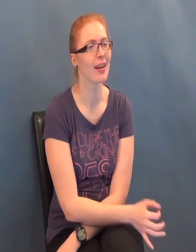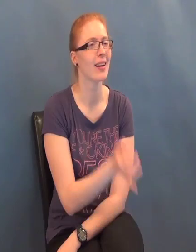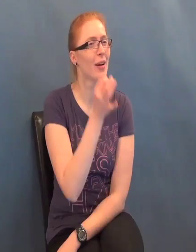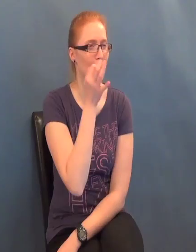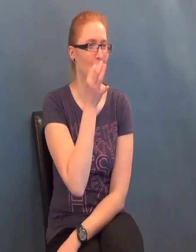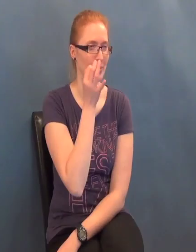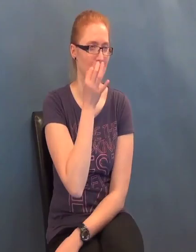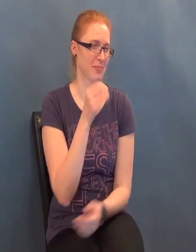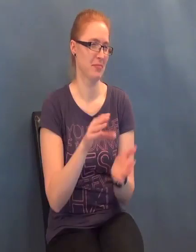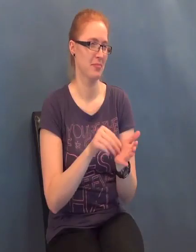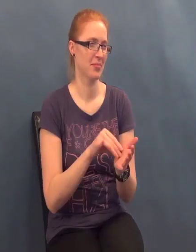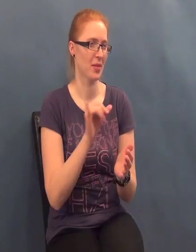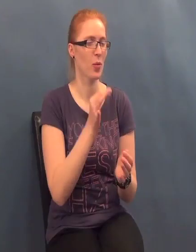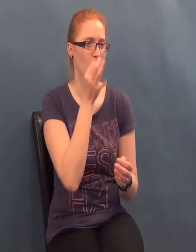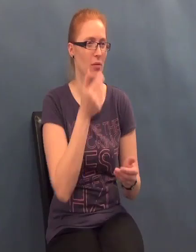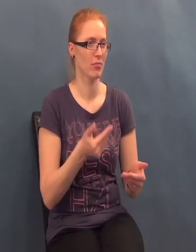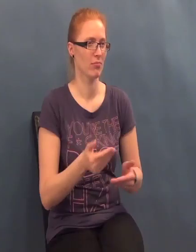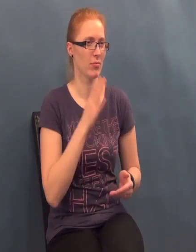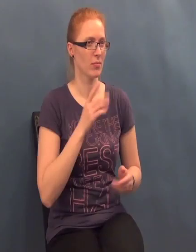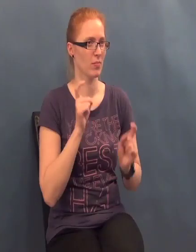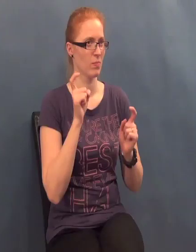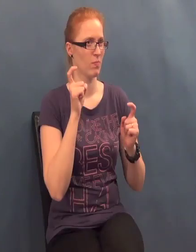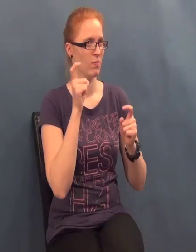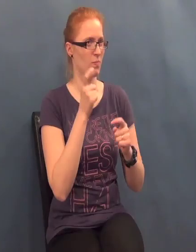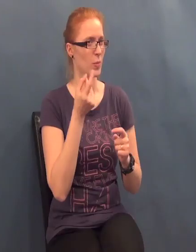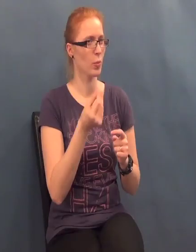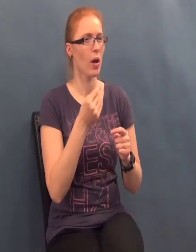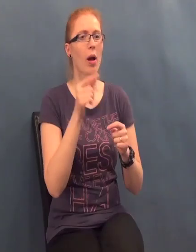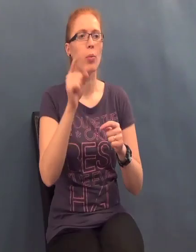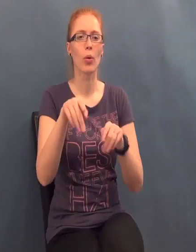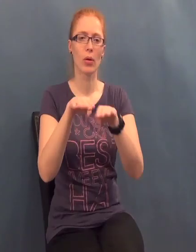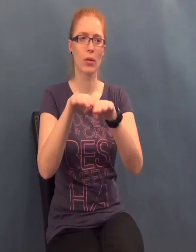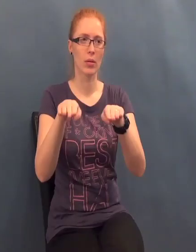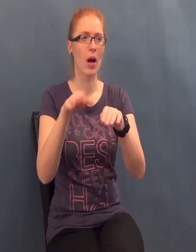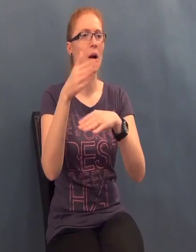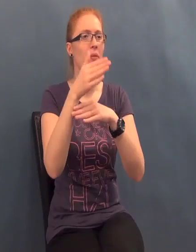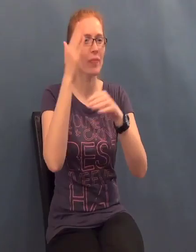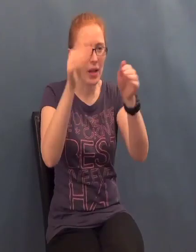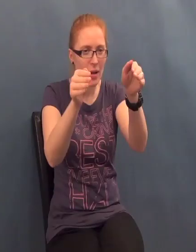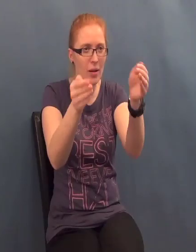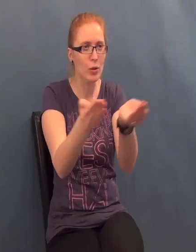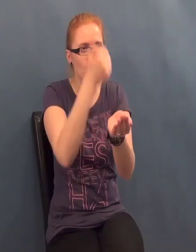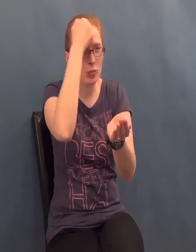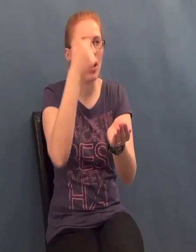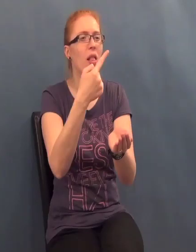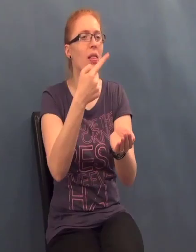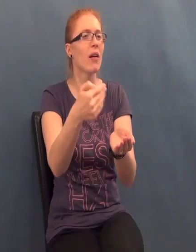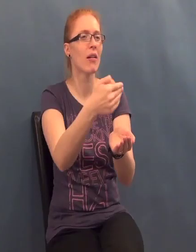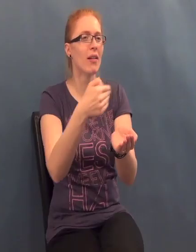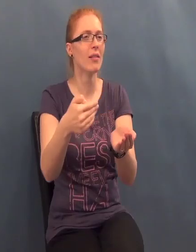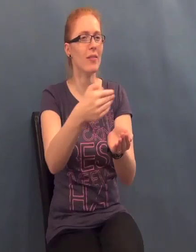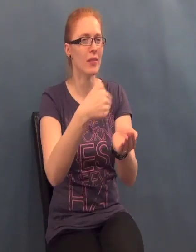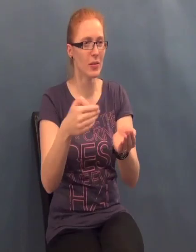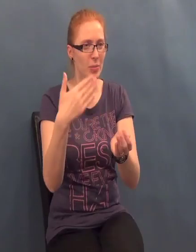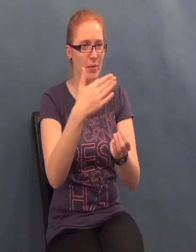Kot, taki zwyczajny, idzie sobie i dostrzega szklane, okrągłe akwarium z rybką w środku.